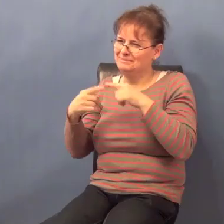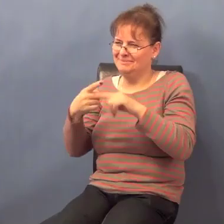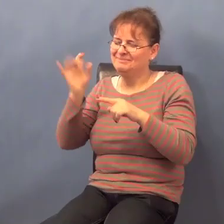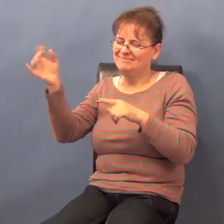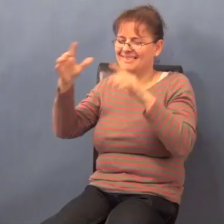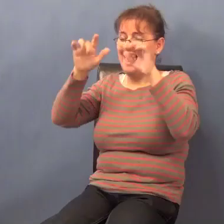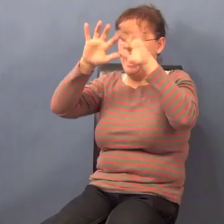Ja źle, nie pasuje.